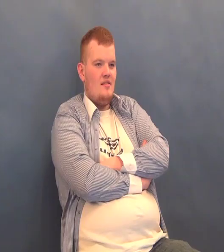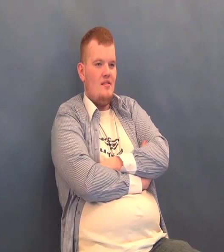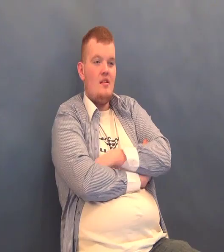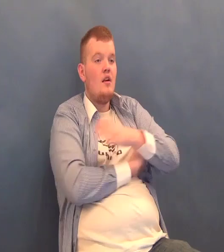Nie.